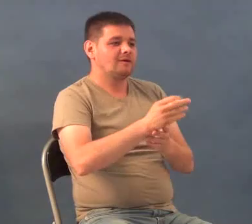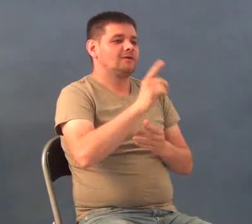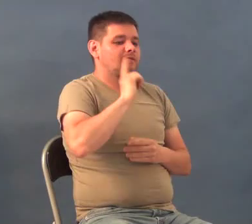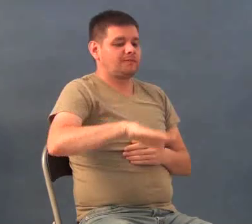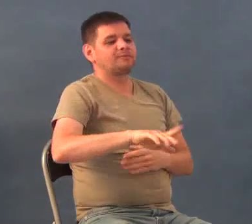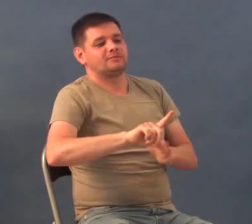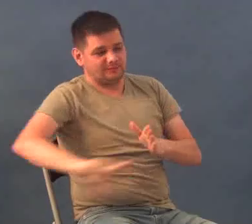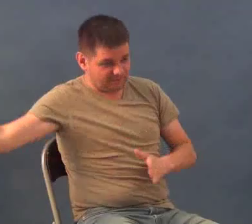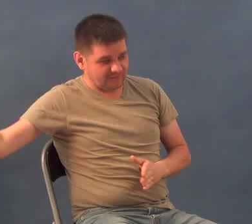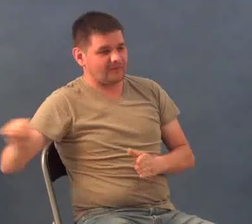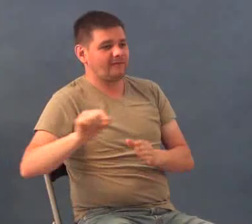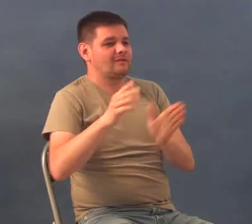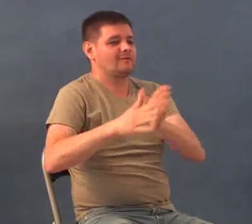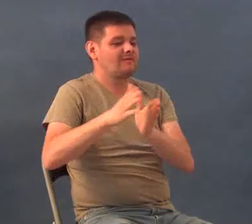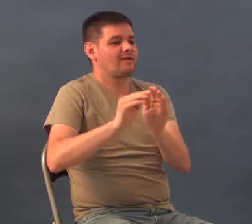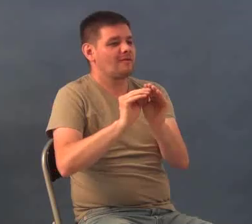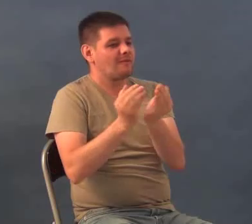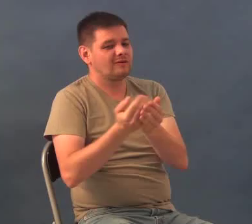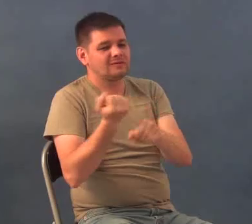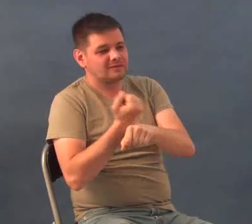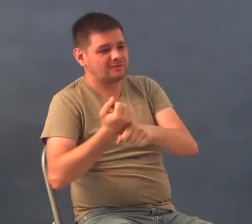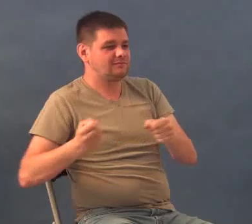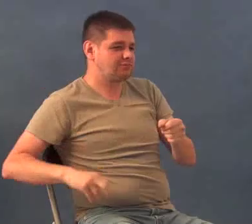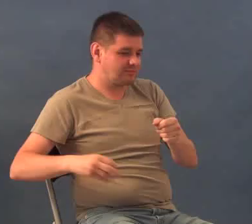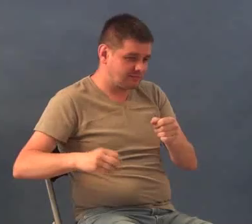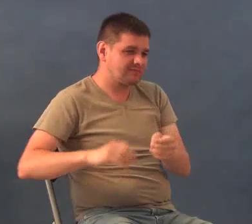Mały chłopiec odchodzi, przygotowuje się, wkłada kamienie do kieszeni.